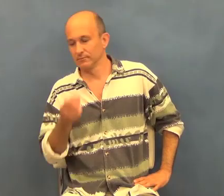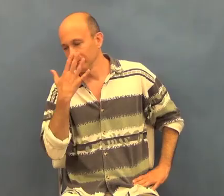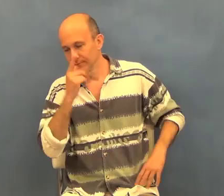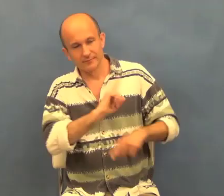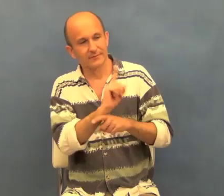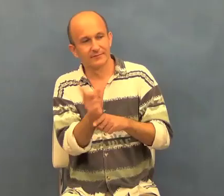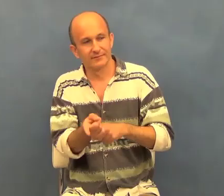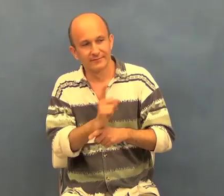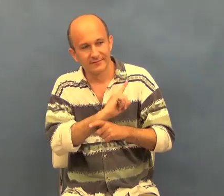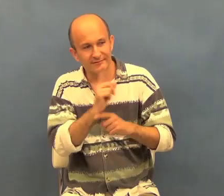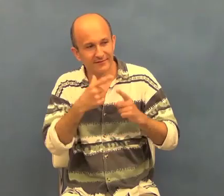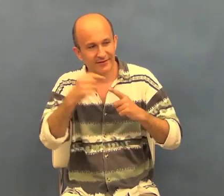Aha, wskazówka.